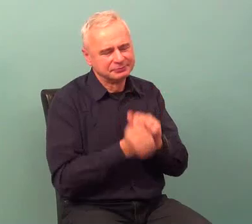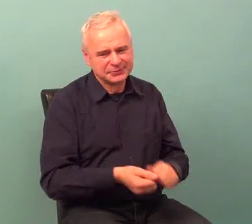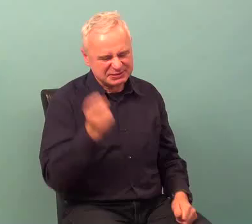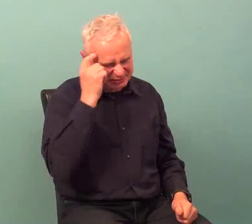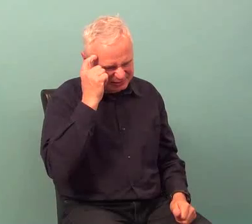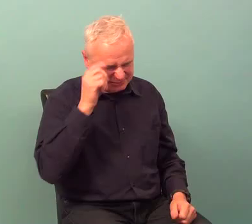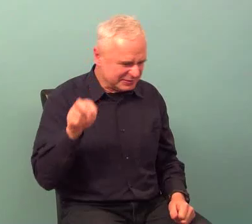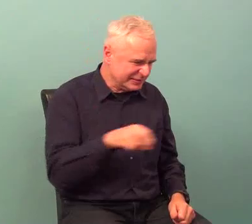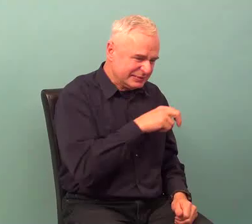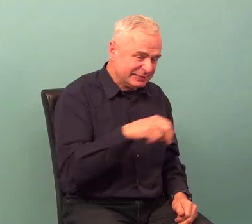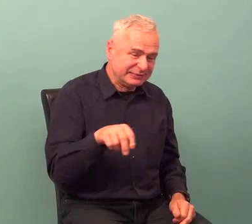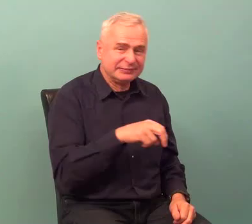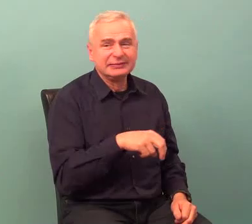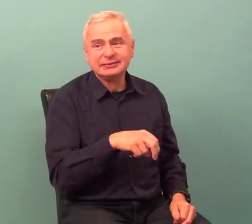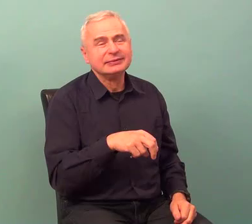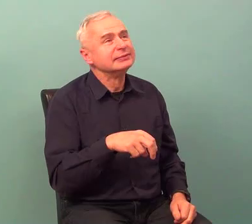Myśli i chodzi tam i z powrotem.